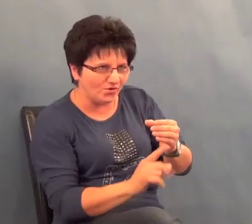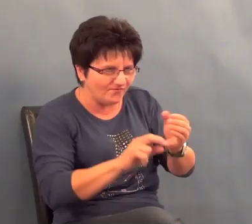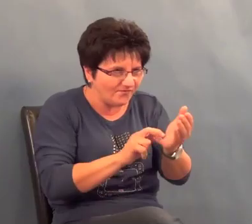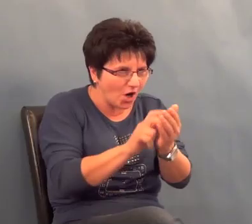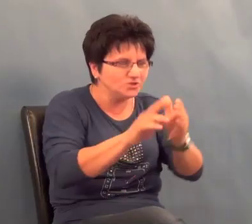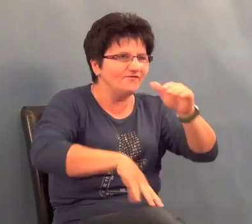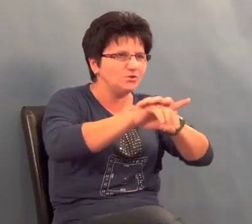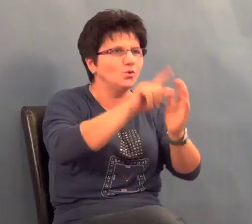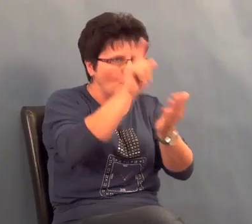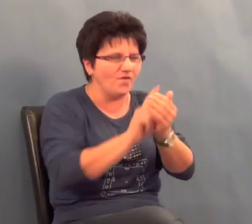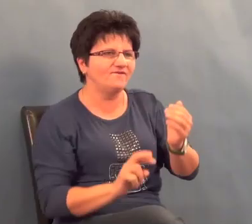I udaje mu się wejść.